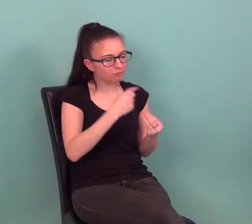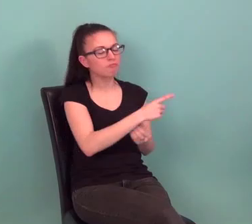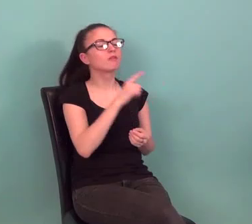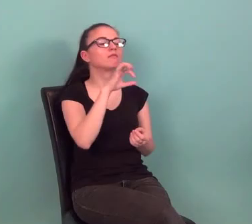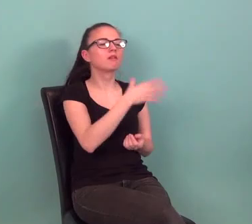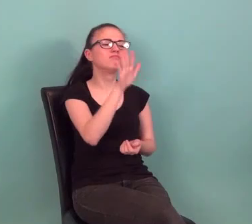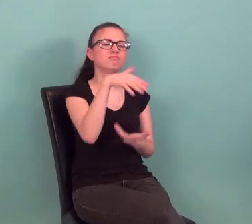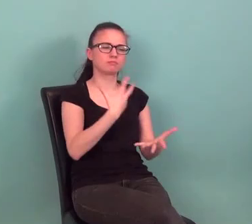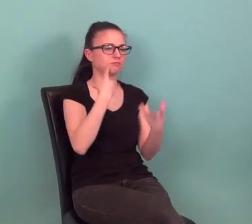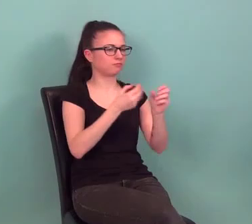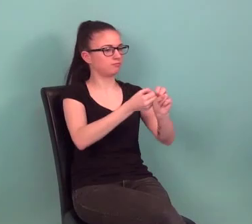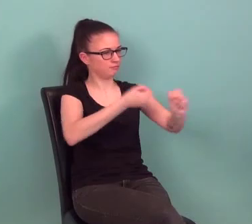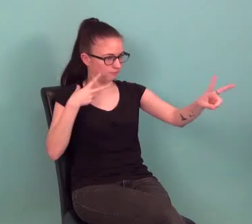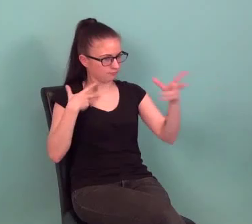Syn mówi, że chce się bawić w strzelanie z łuku.